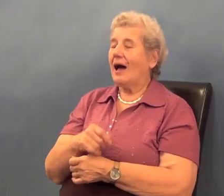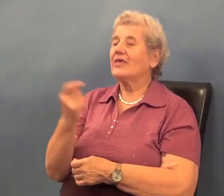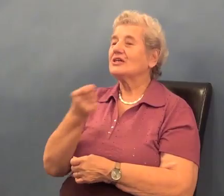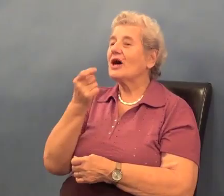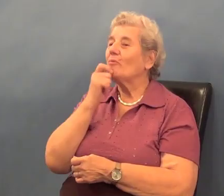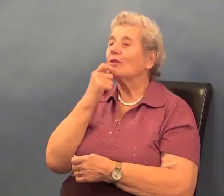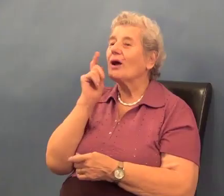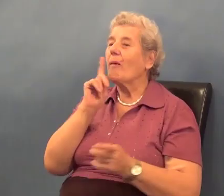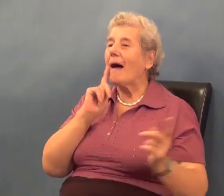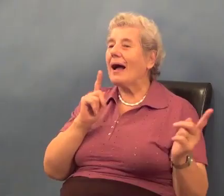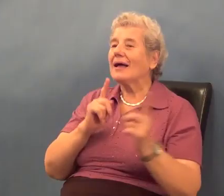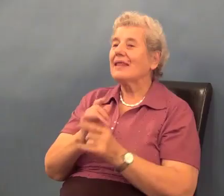Jedzie młody chłopiec na rowerze.